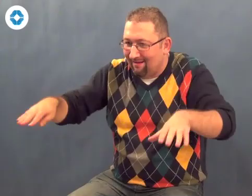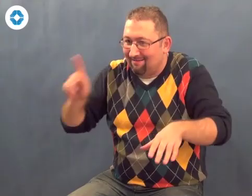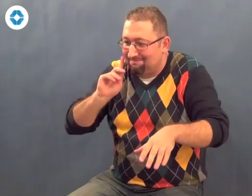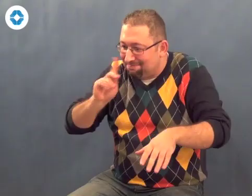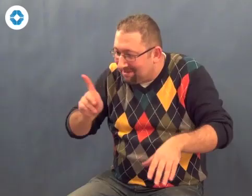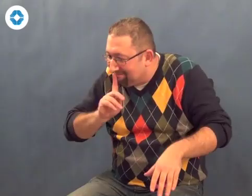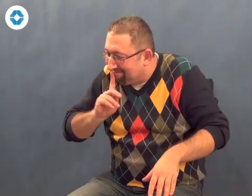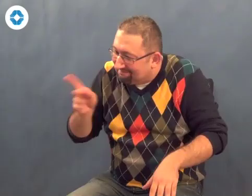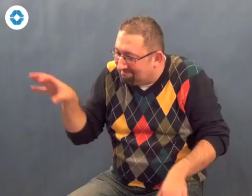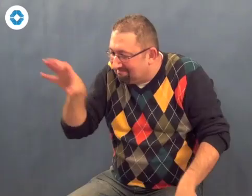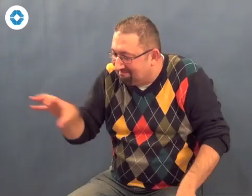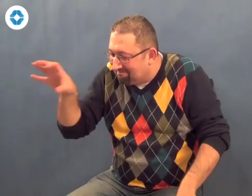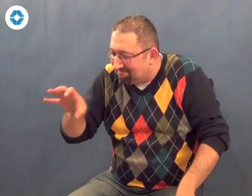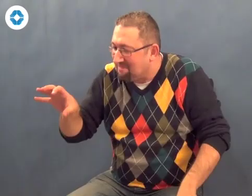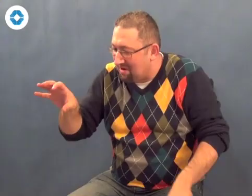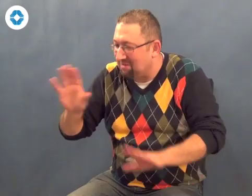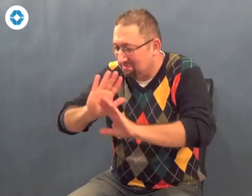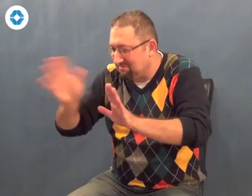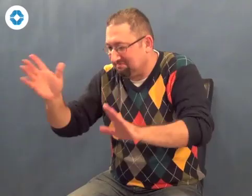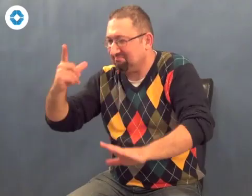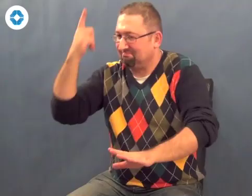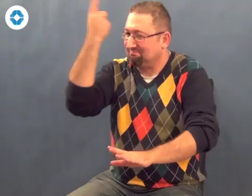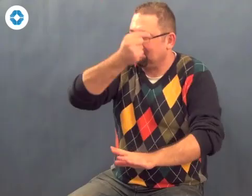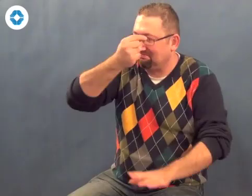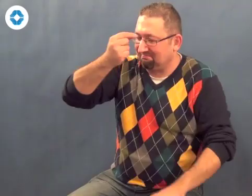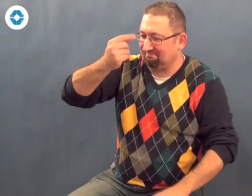Chłopiec w ciszy przygląda się im, a potem odchodzi.